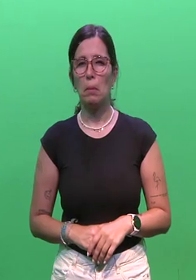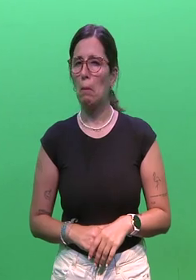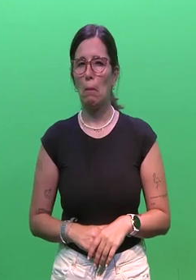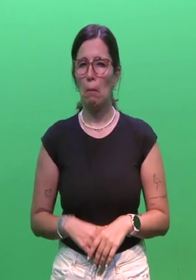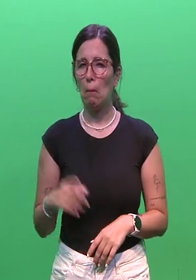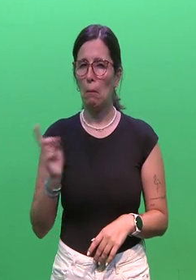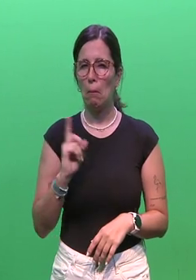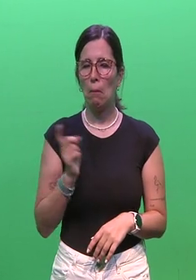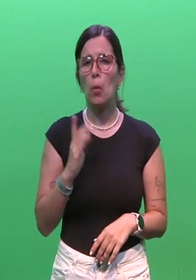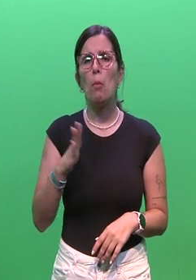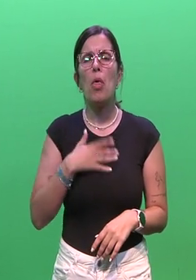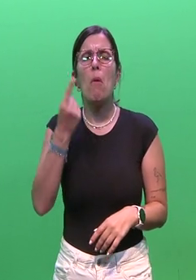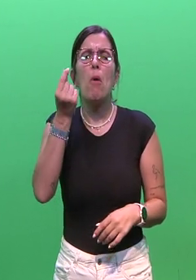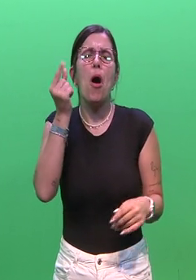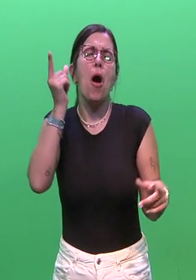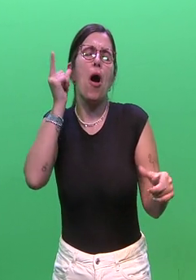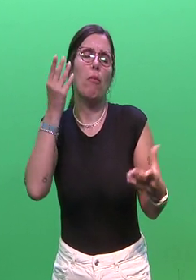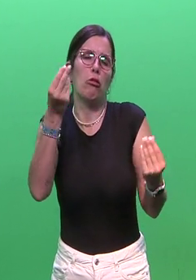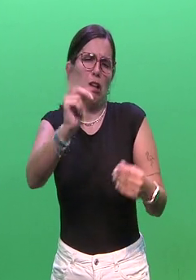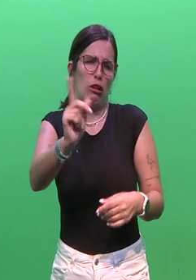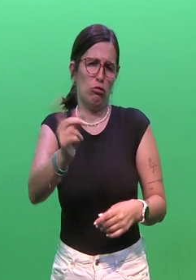No, pot ser que tingui una mica de pèrdua auditiva, però no molta.